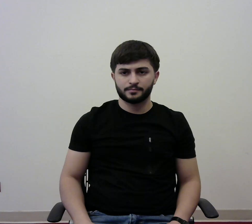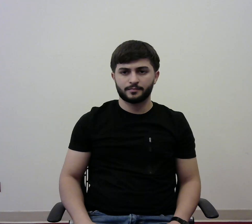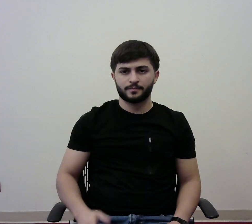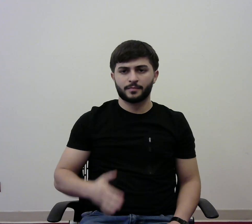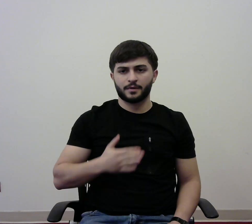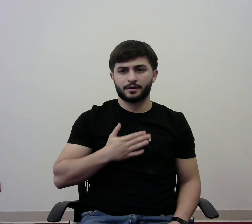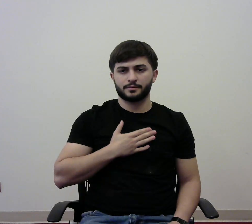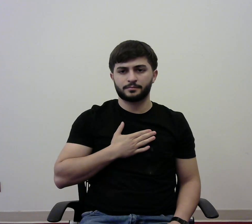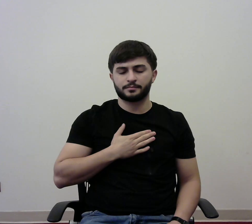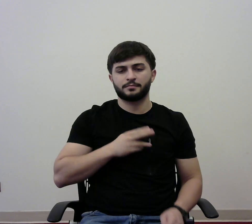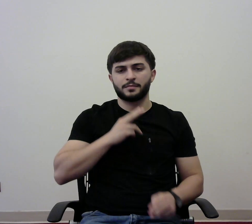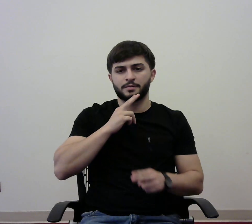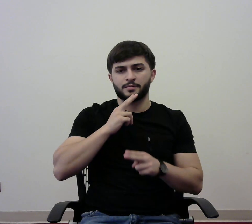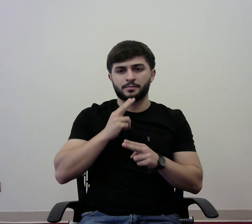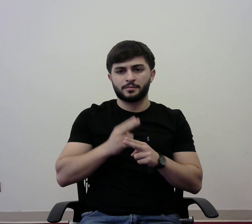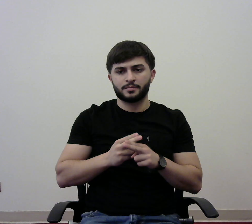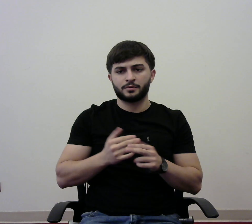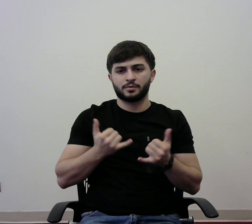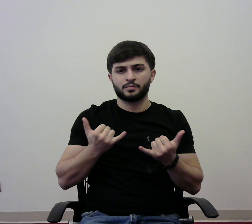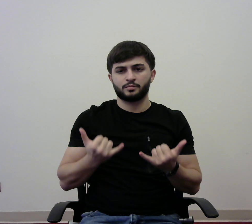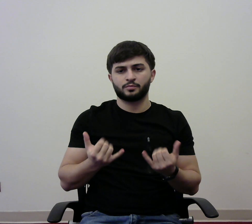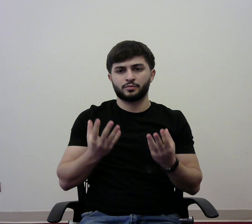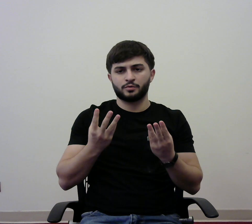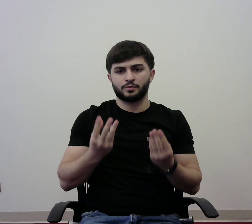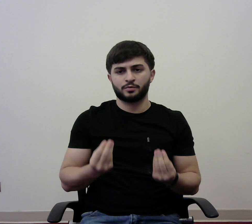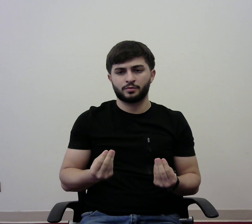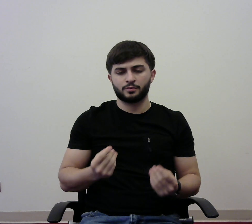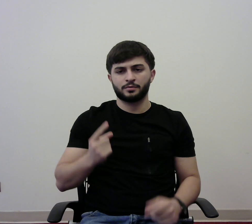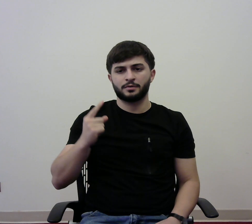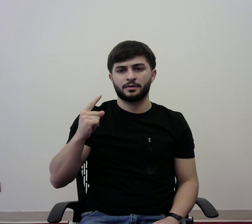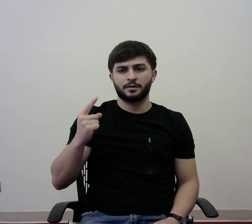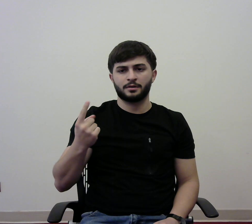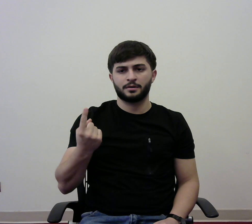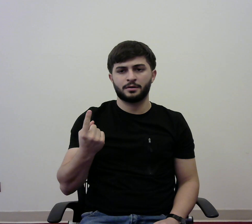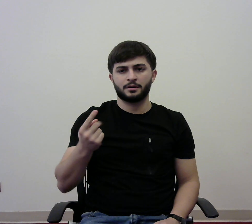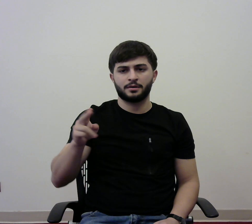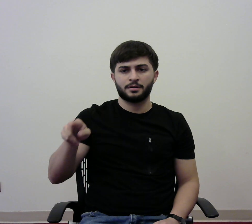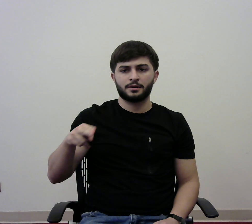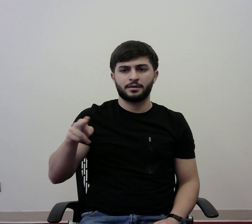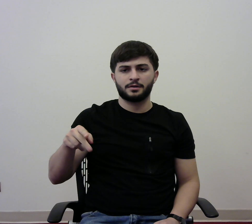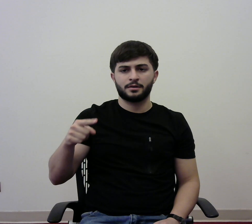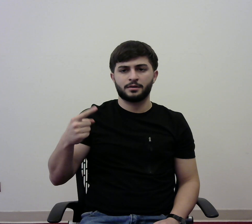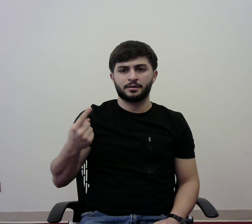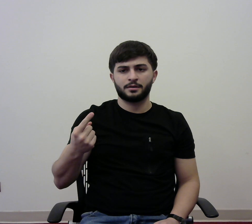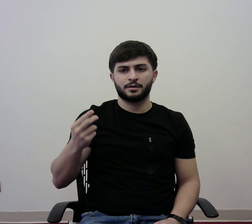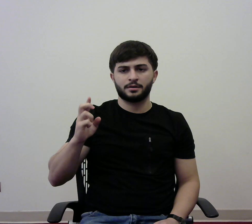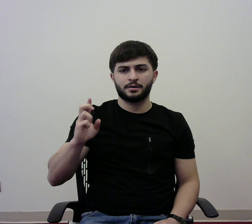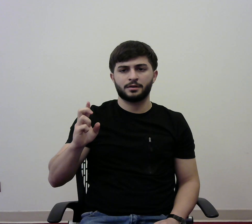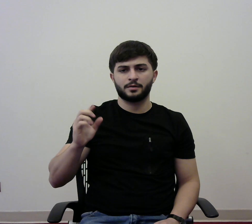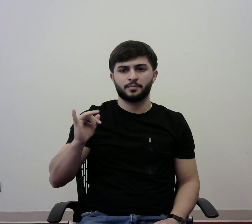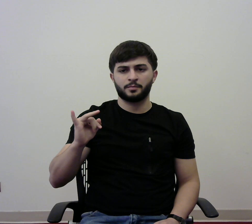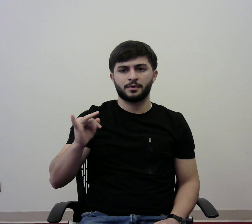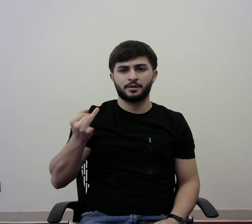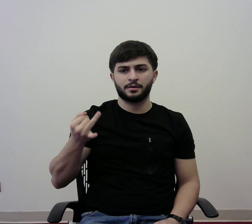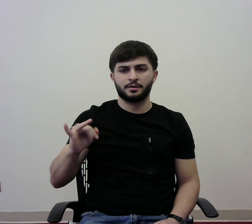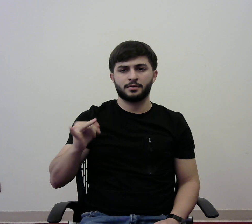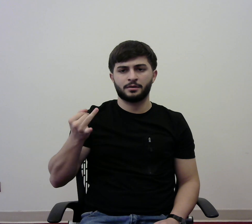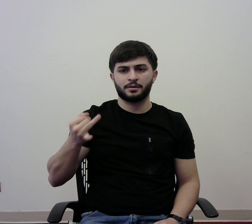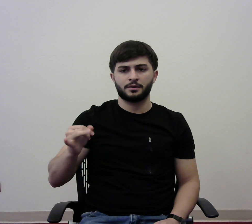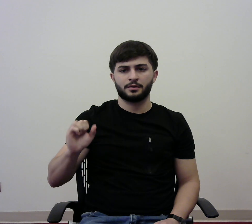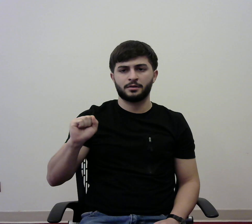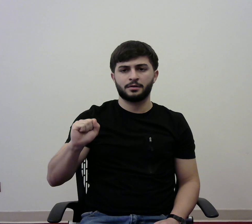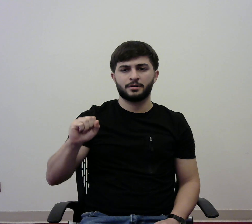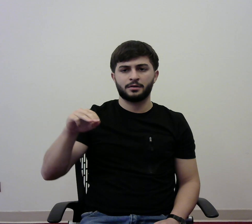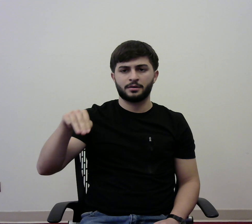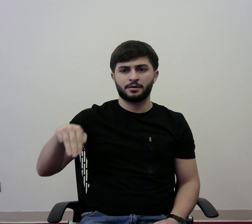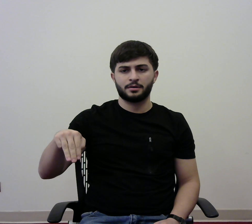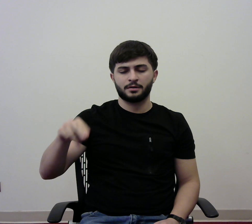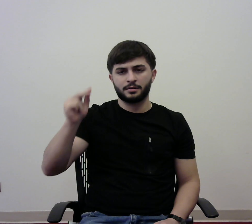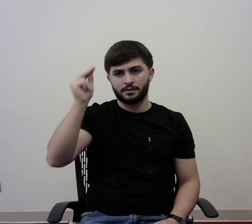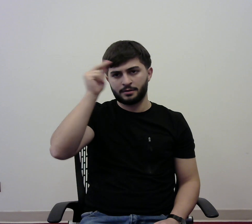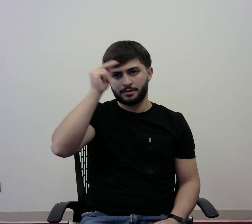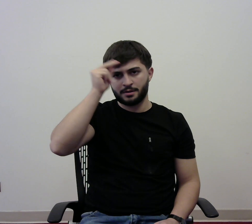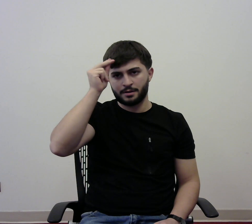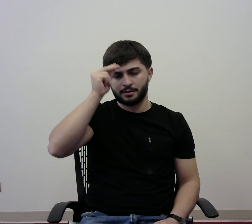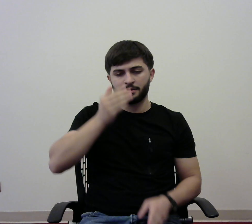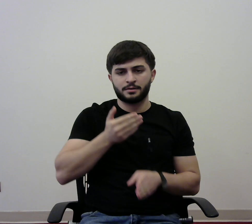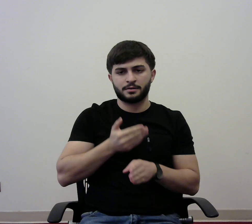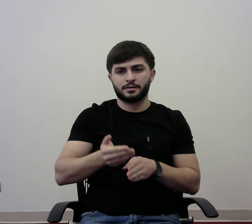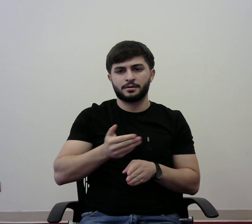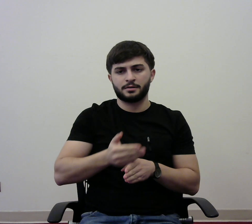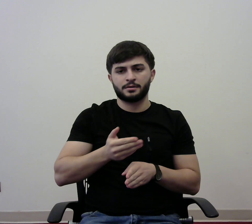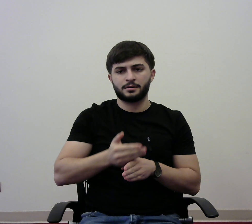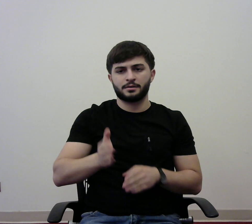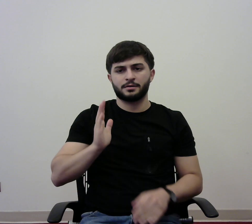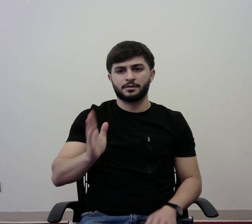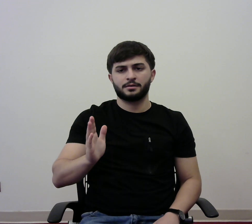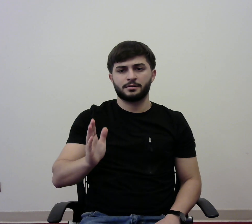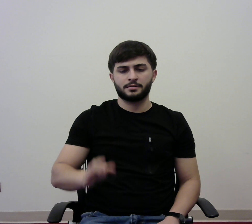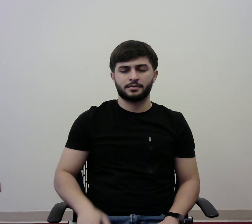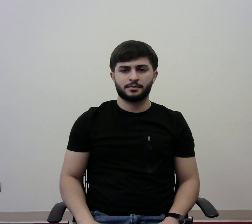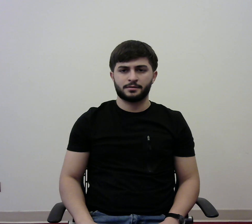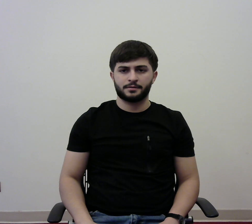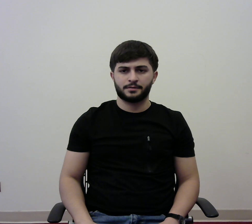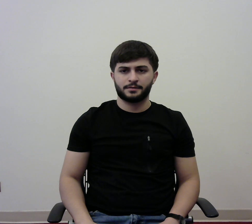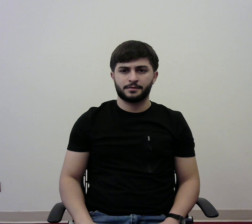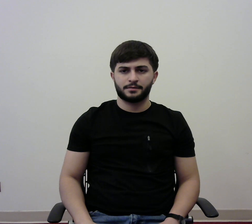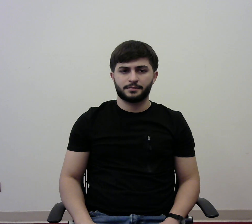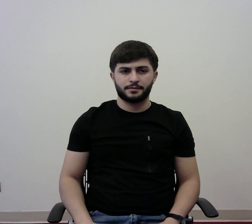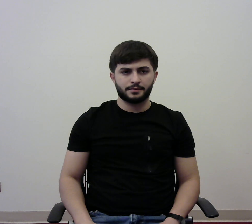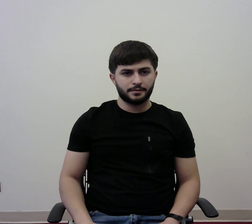Mənim bacım bu gün ədəbiyyat dərsinə gecikəcək